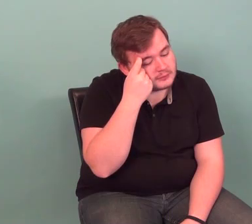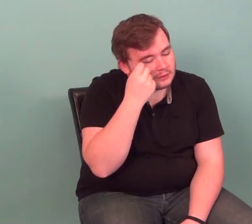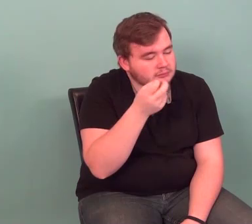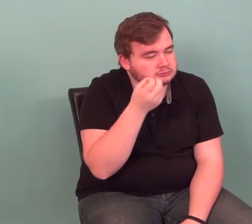Tak.